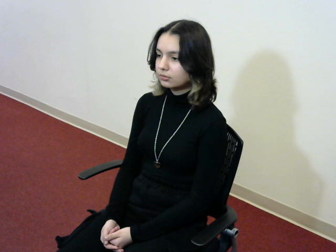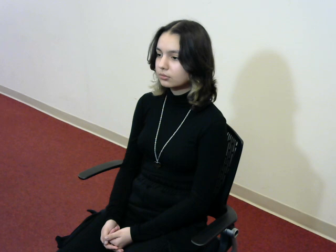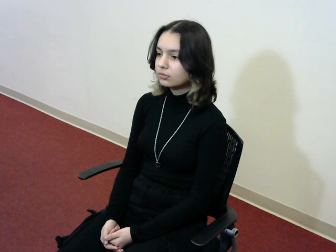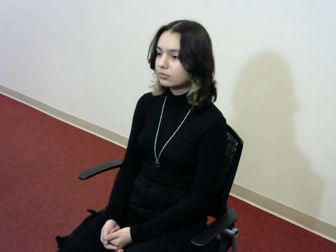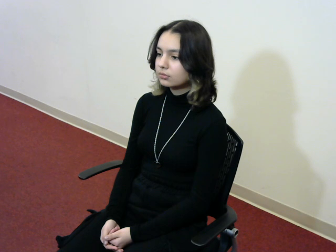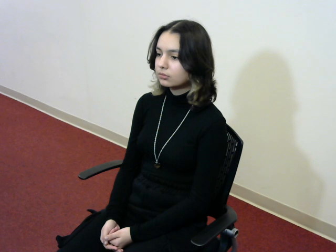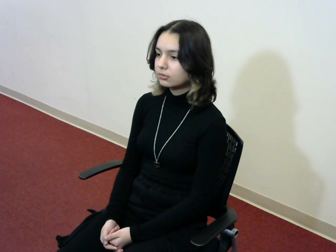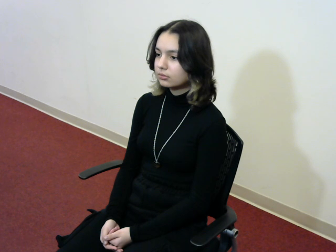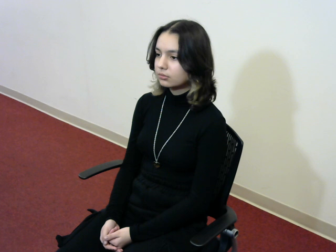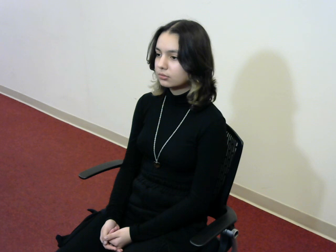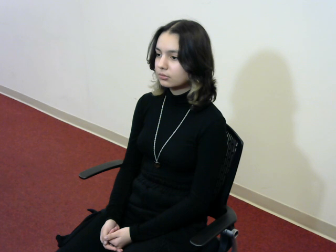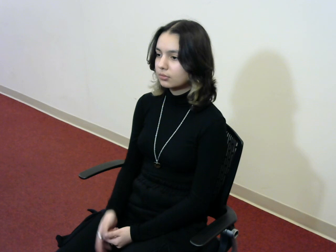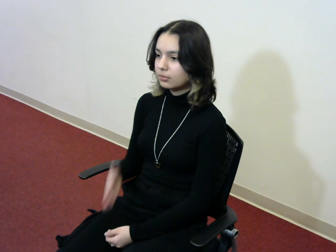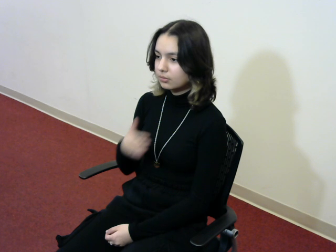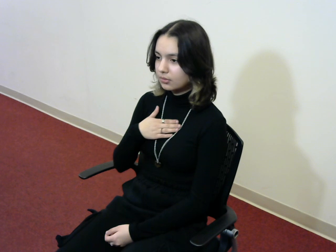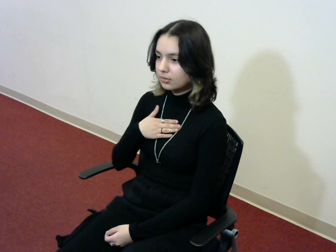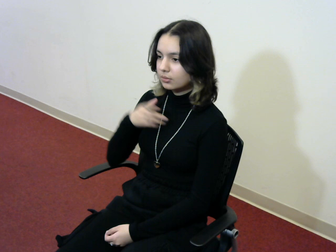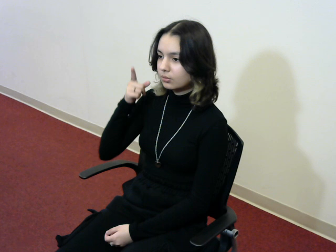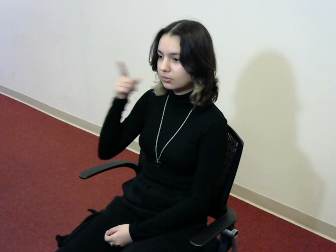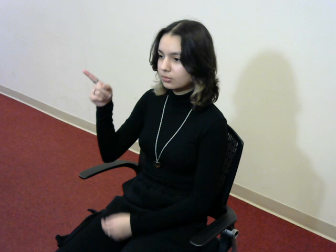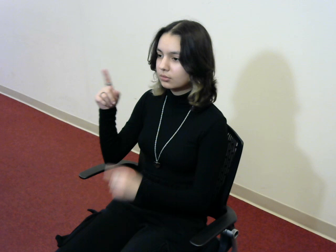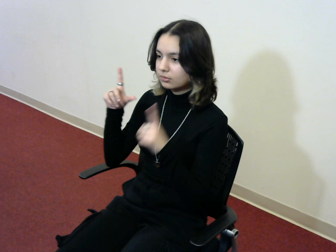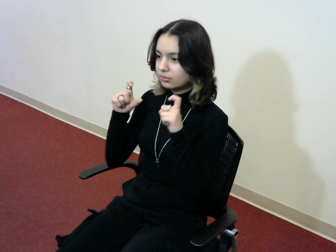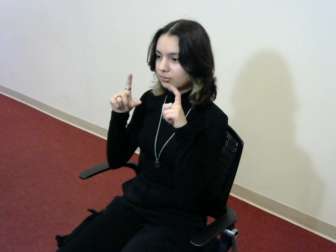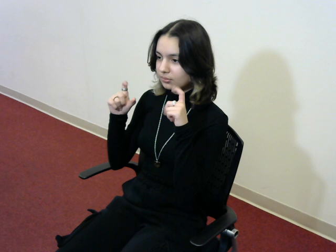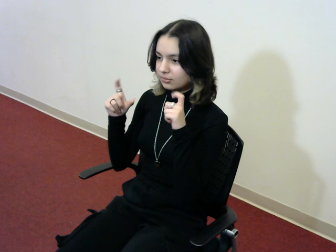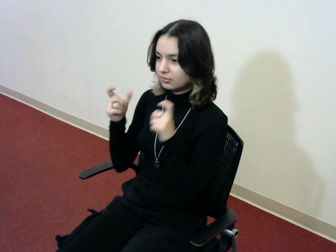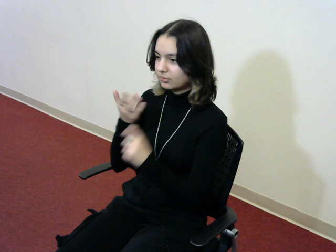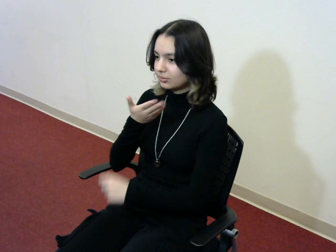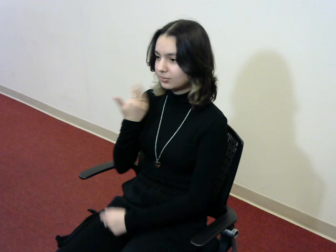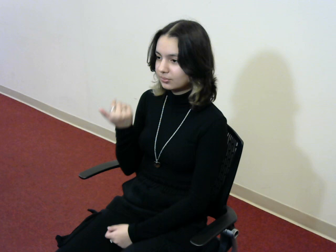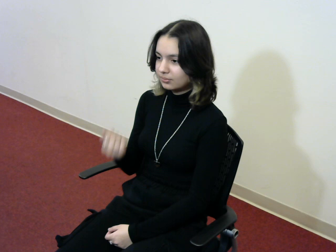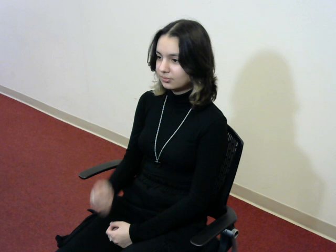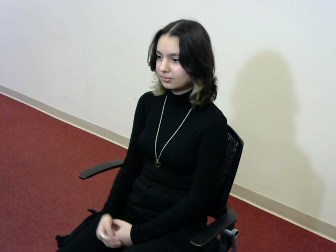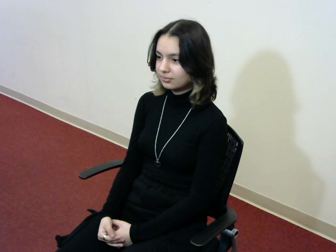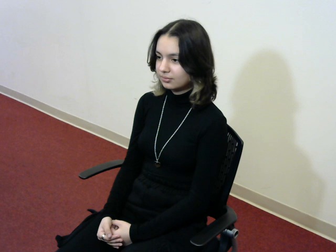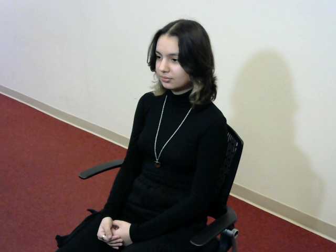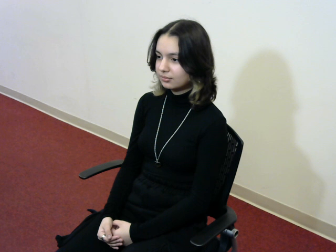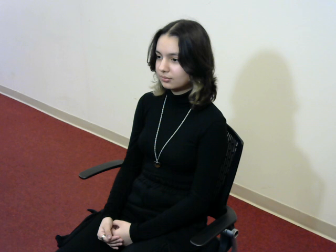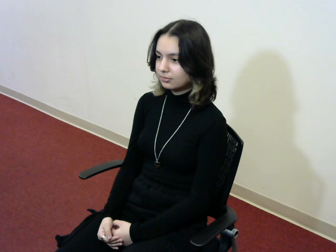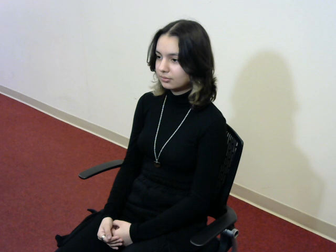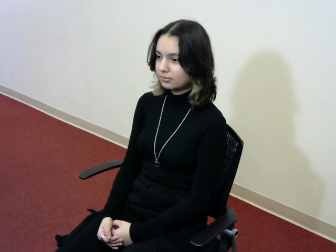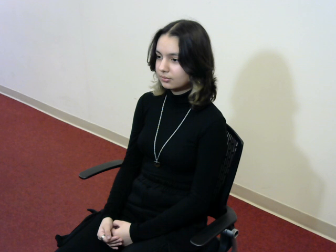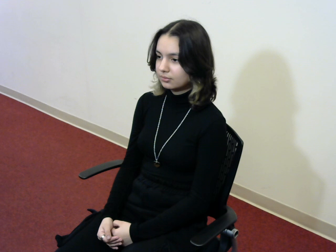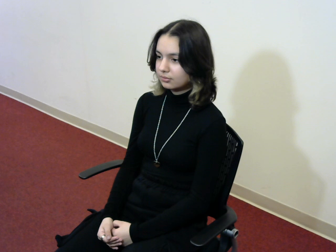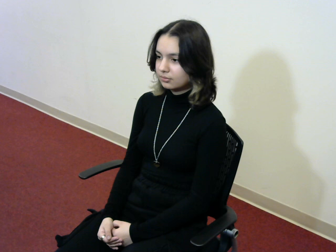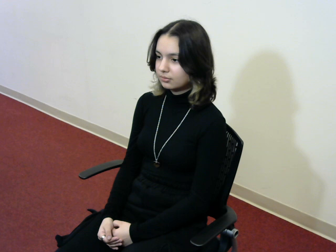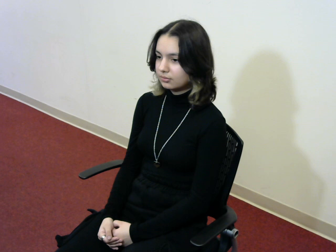Məndə onun şəkli yoxdur